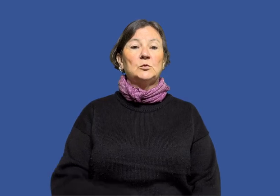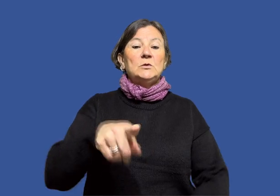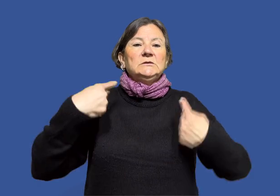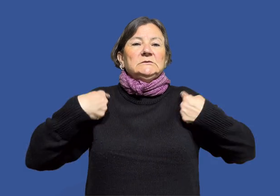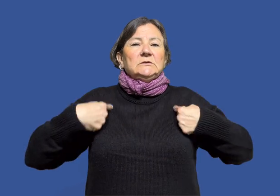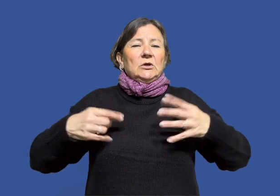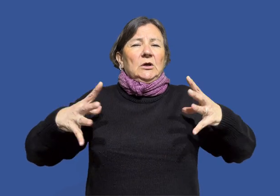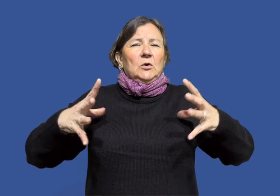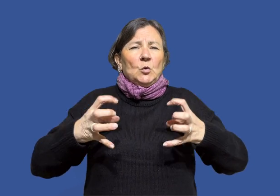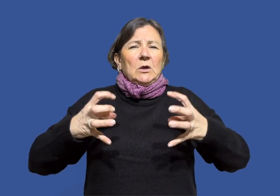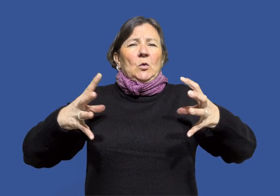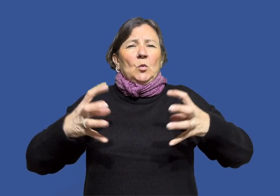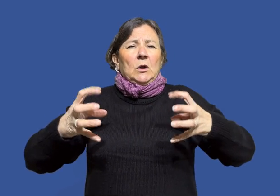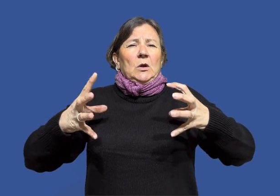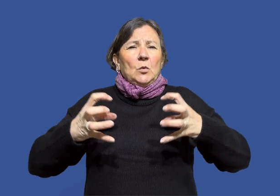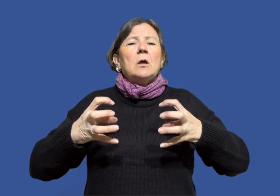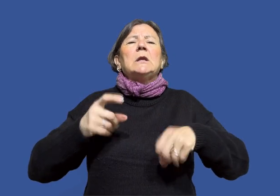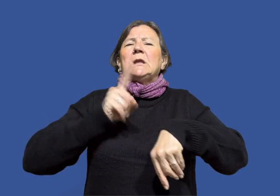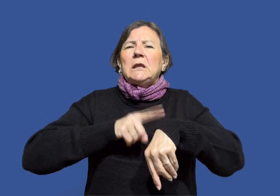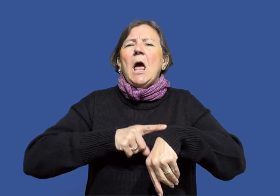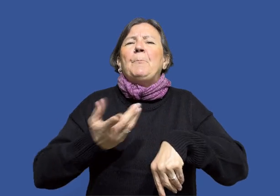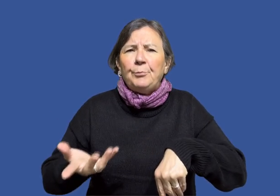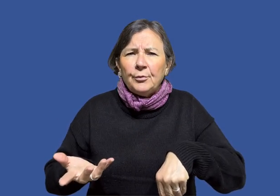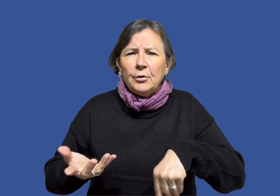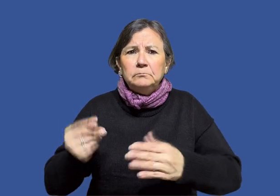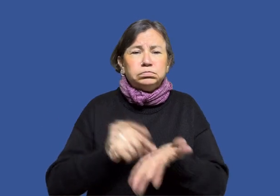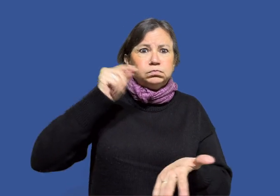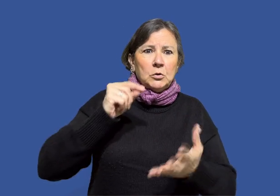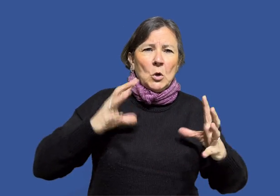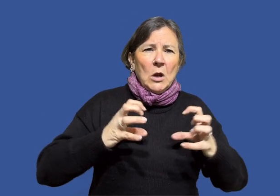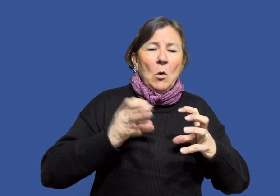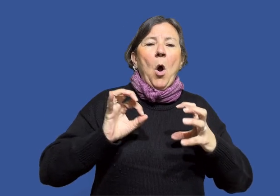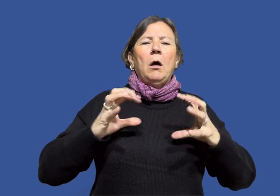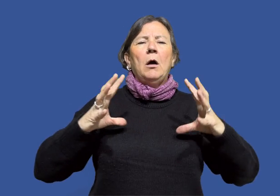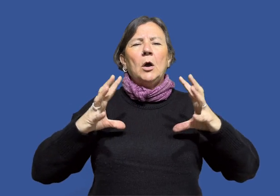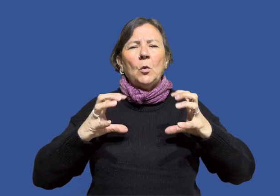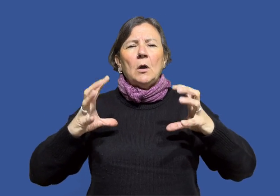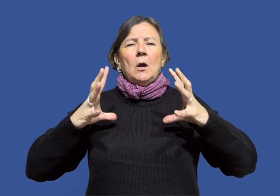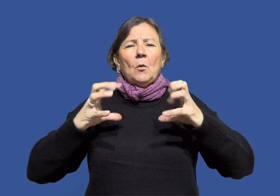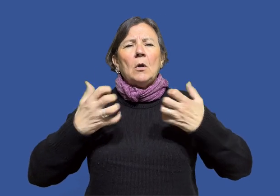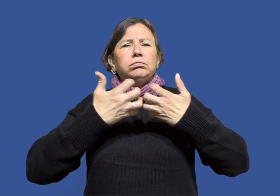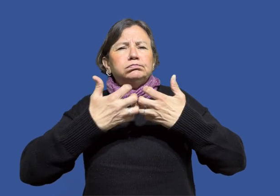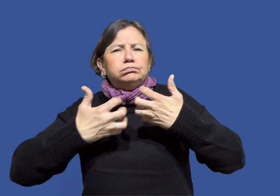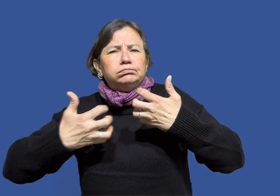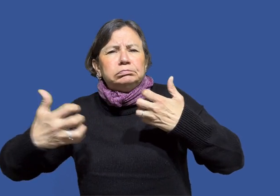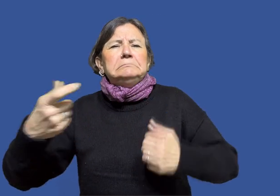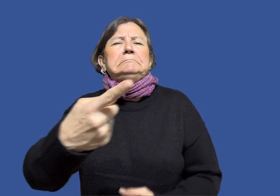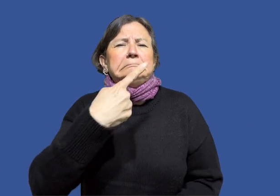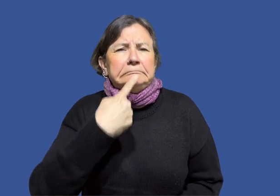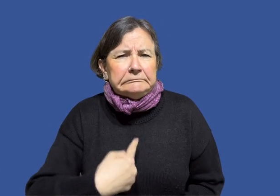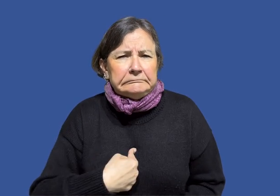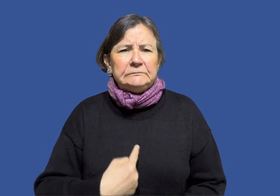Les contraccions duren segons i es repeteixen, o són continuades i duren més temps?